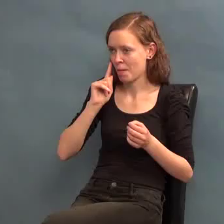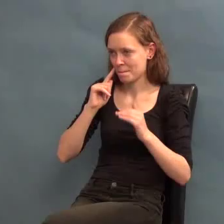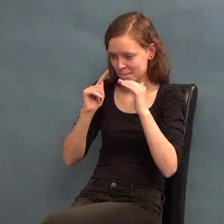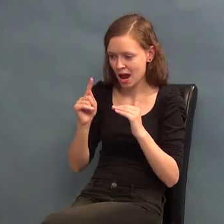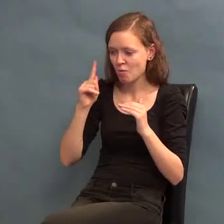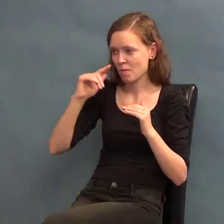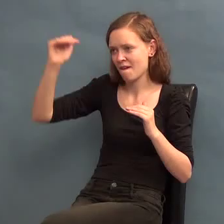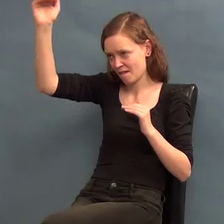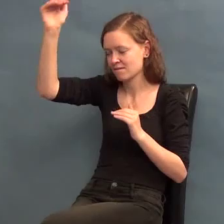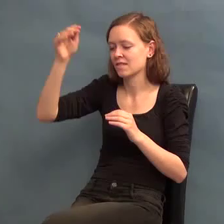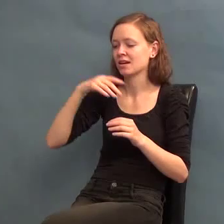Jest mały chłopak i duży chłopak.